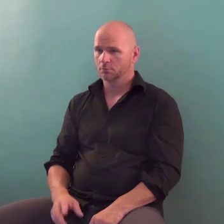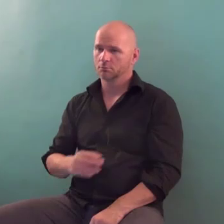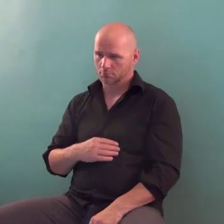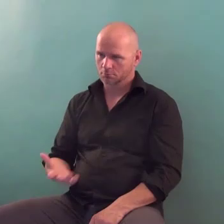Mogę.